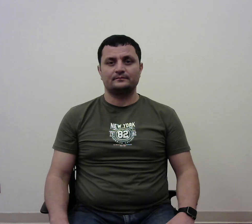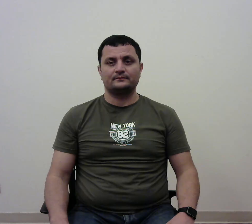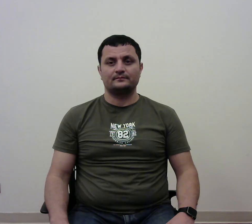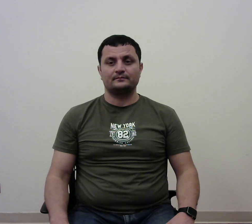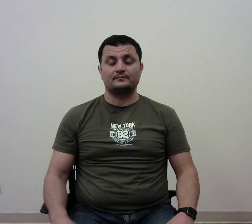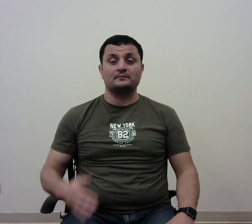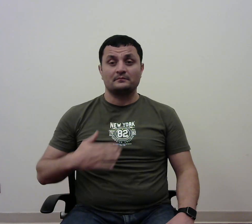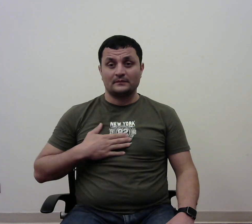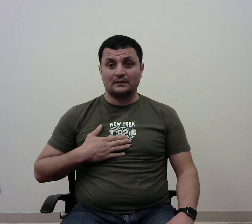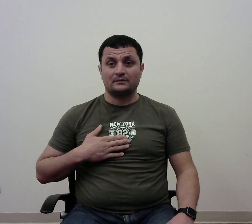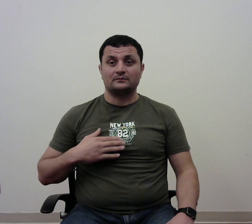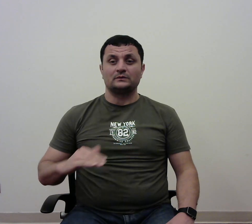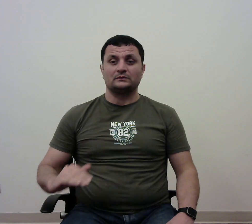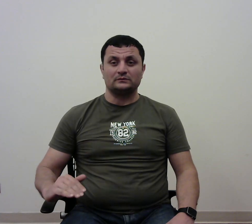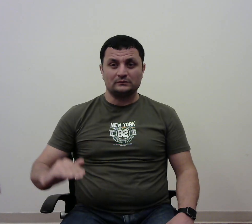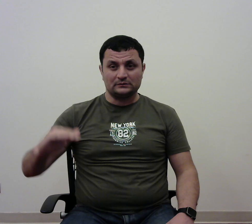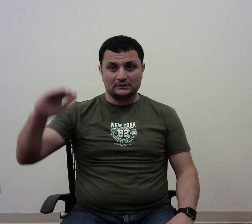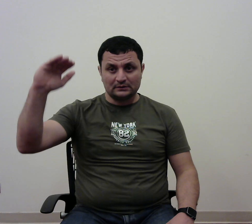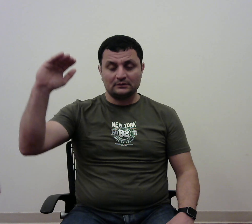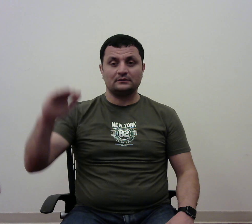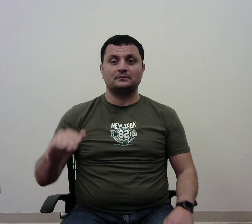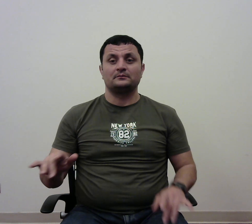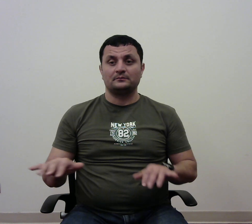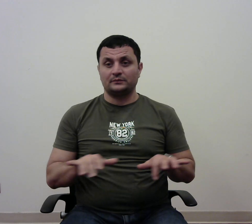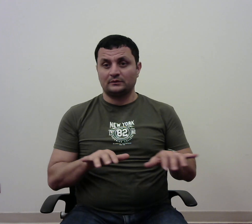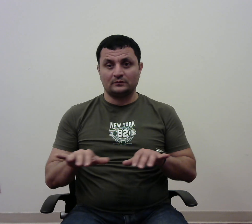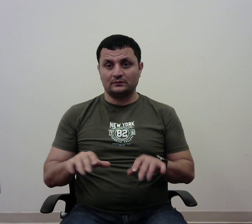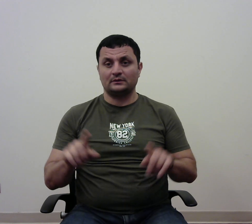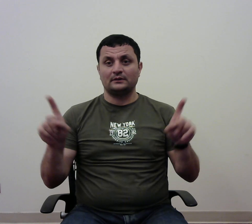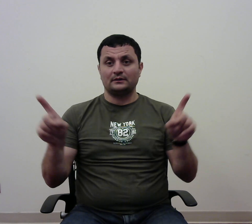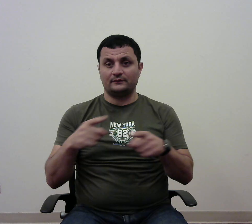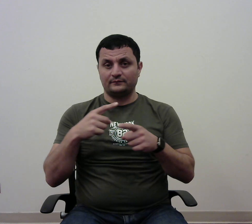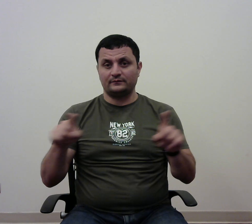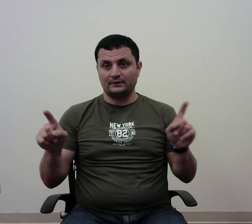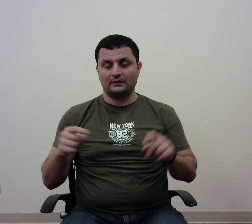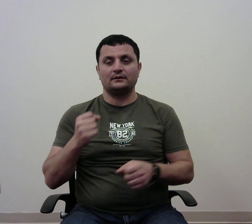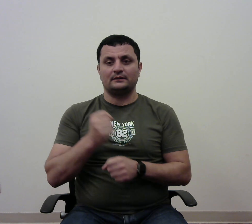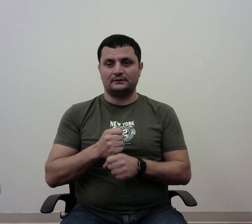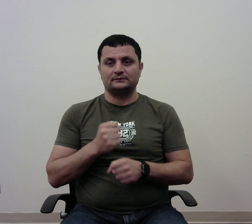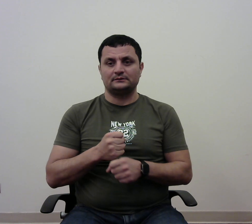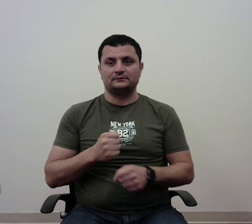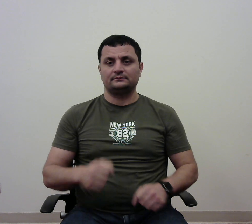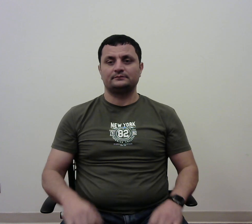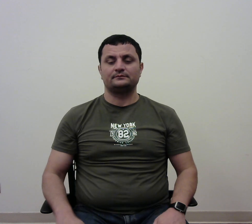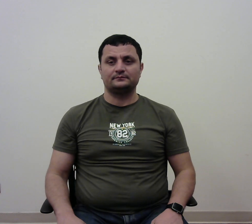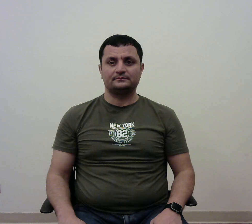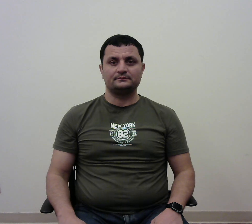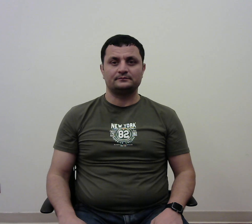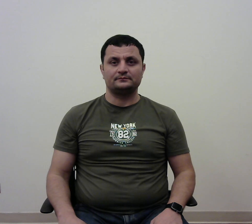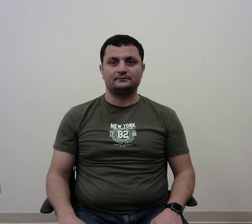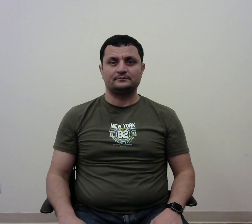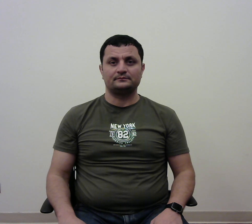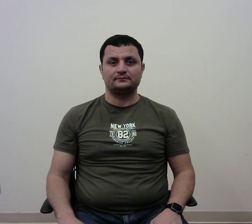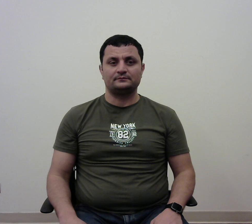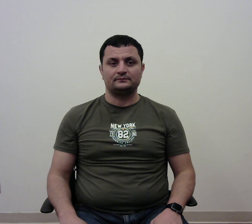Mən uşaq vaxtından pianoda ifa edirəm